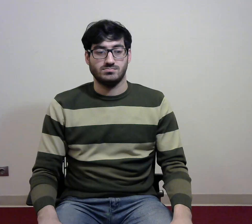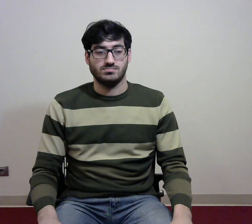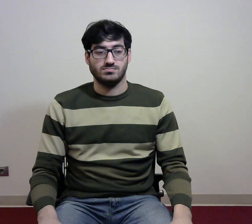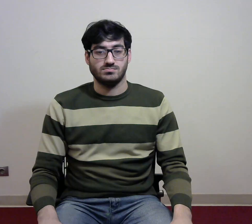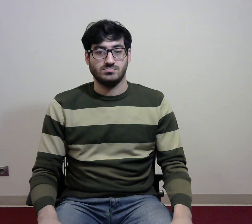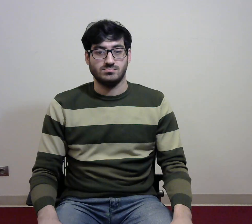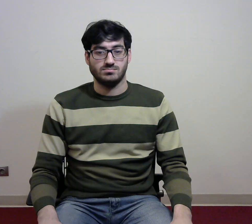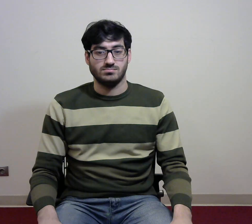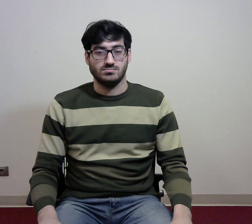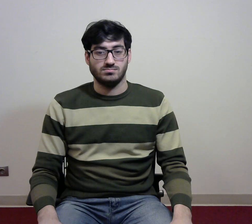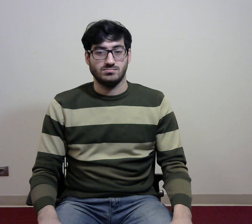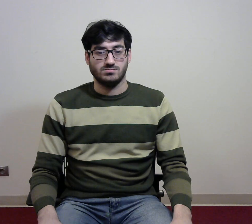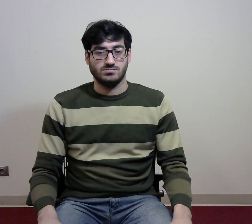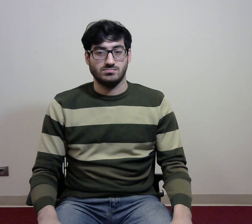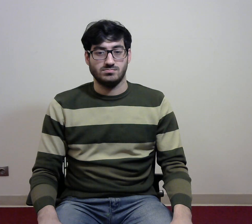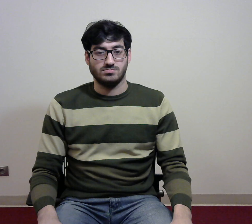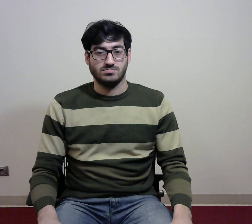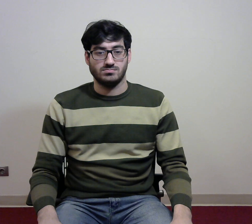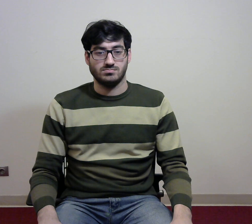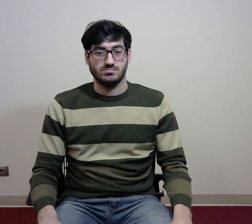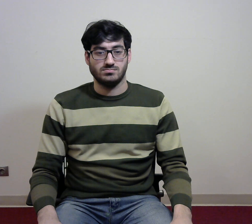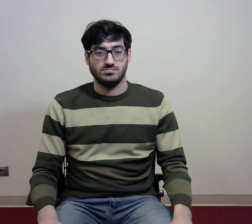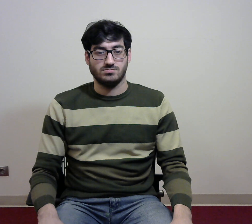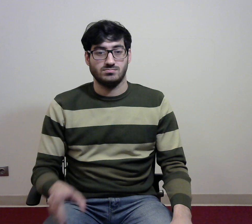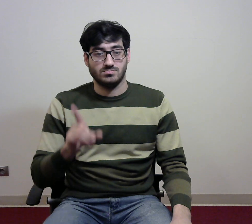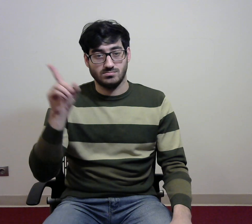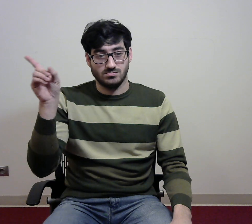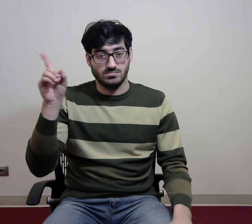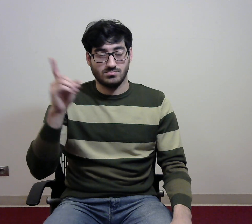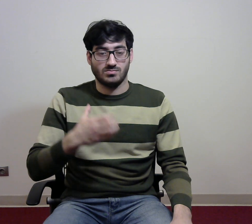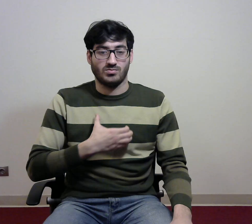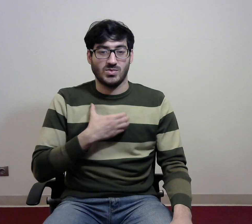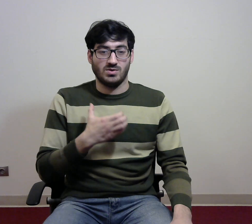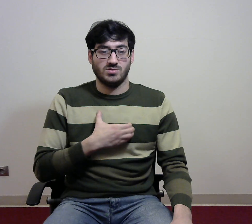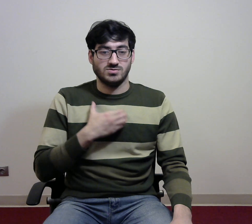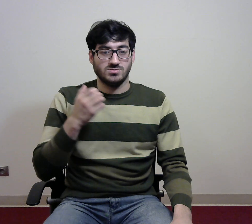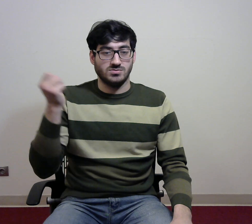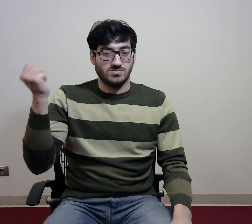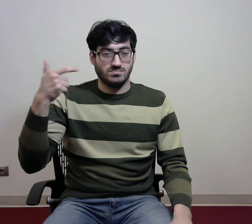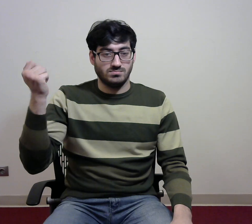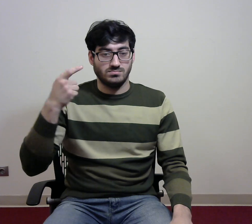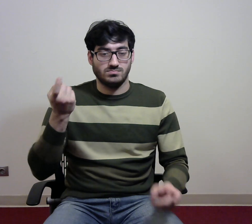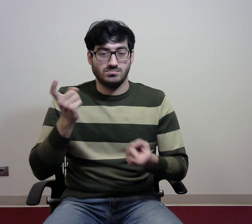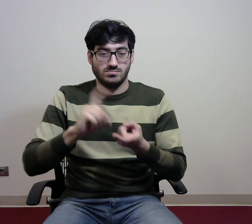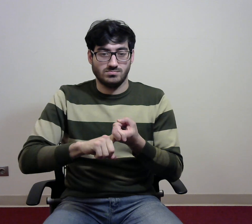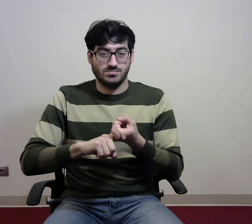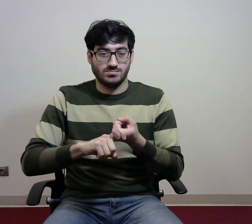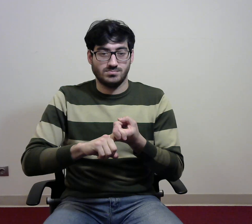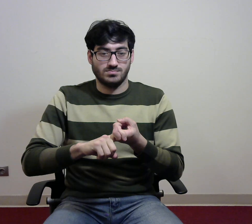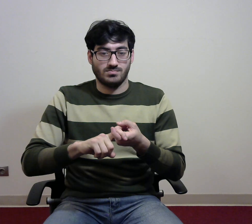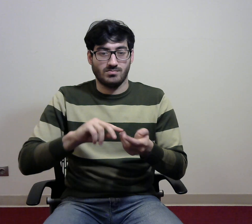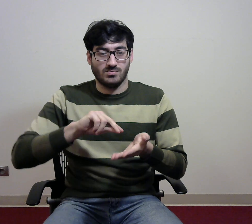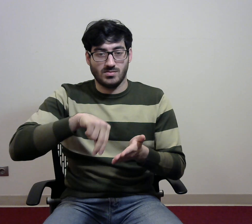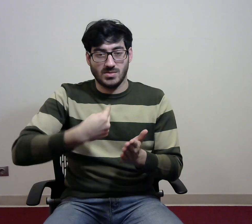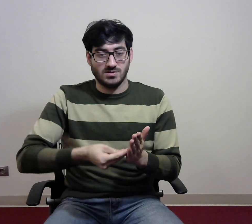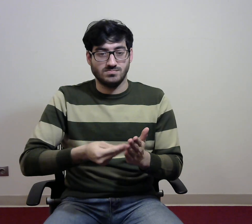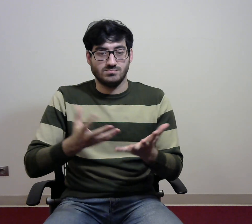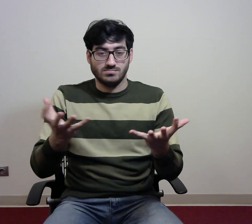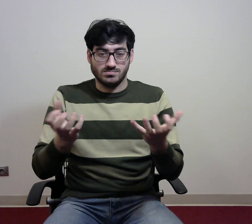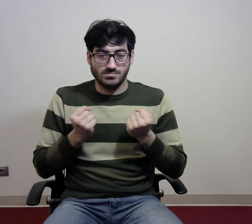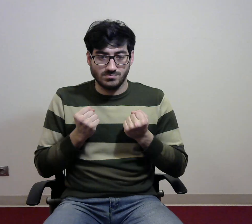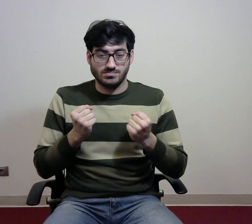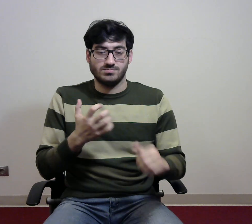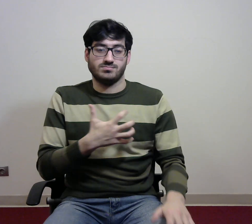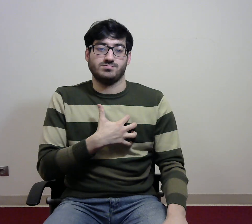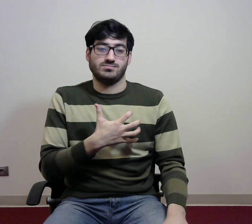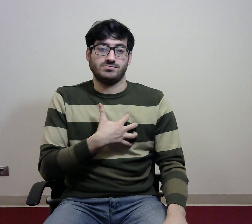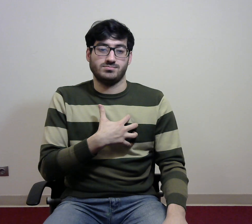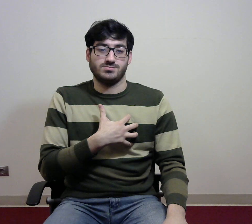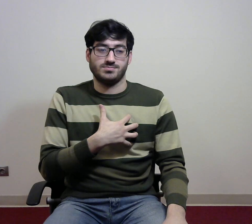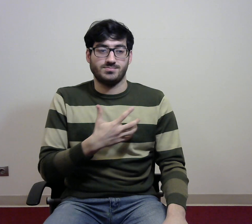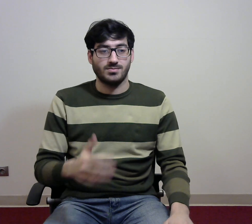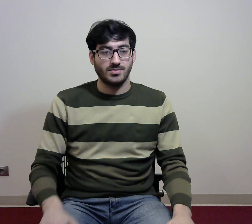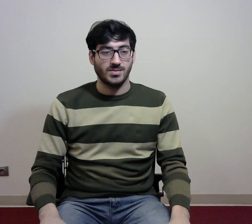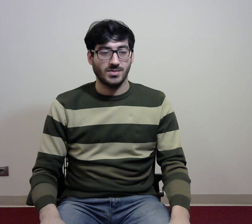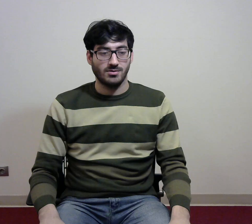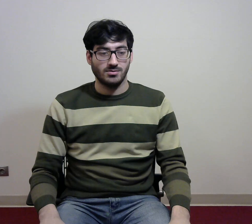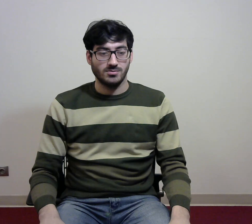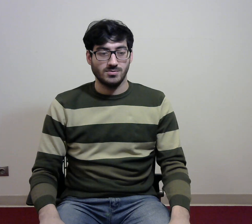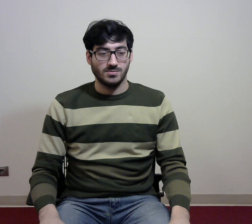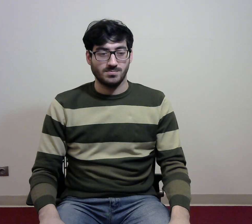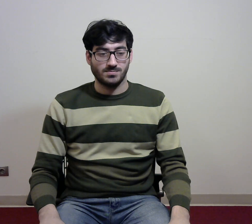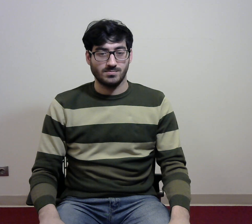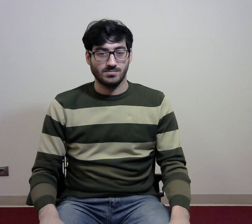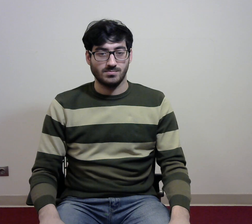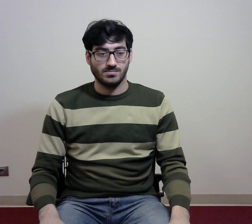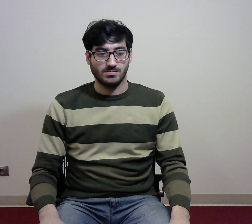O sosial müavinət ilə bağlı arayış almaq istəyir